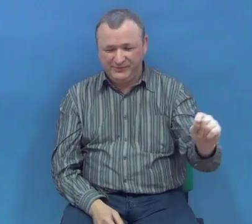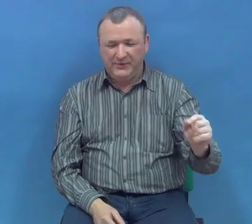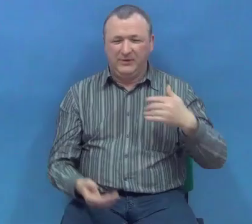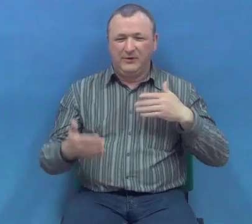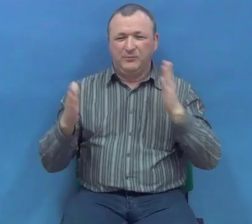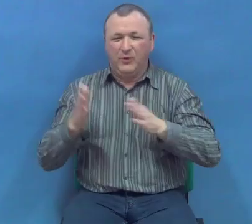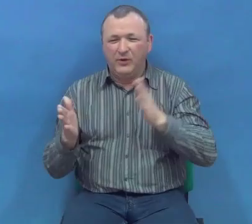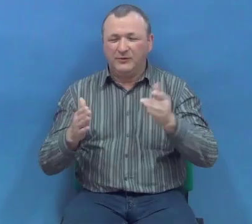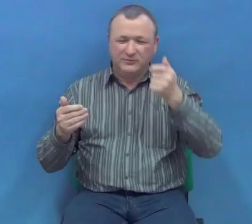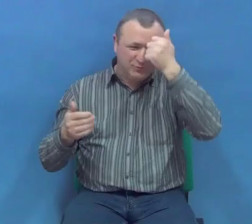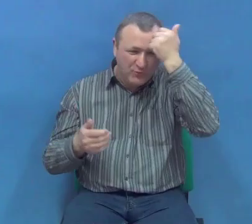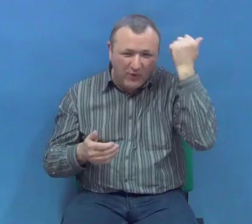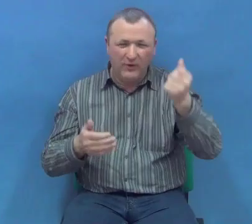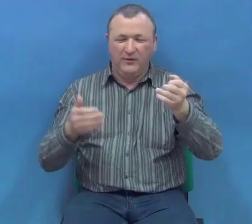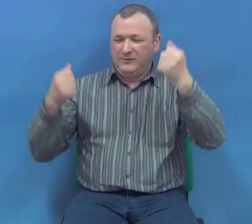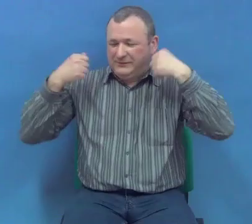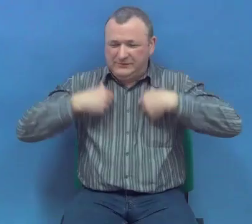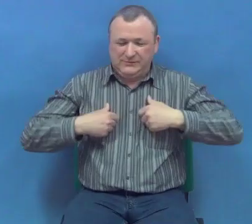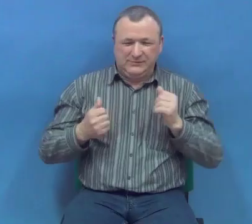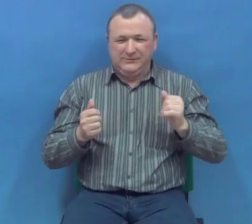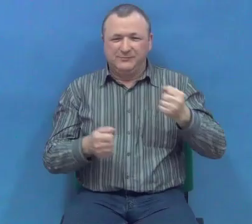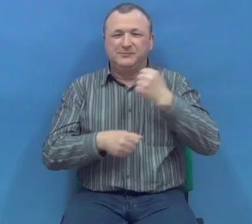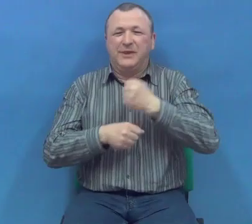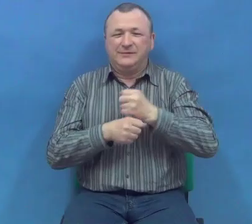Przygotowywał szkło i specjalne nosidło. Do pracy.